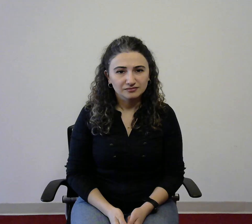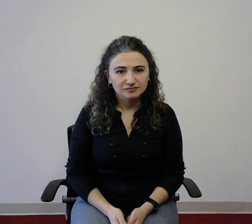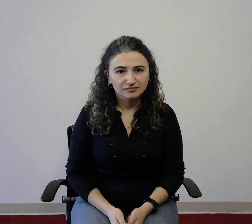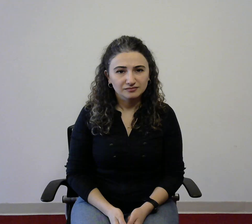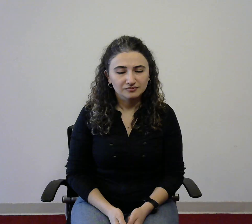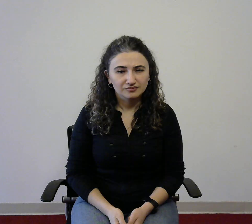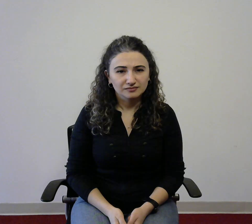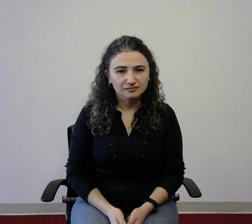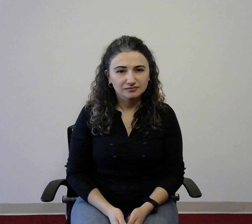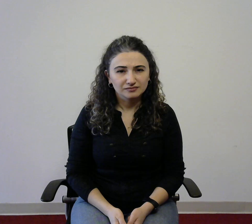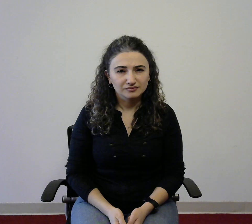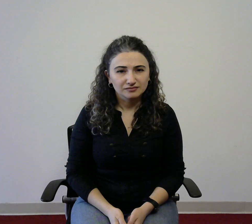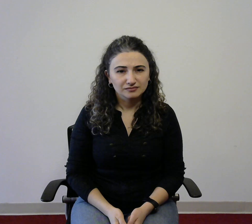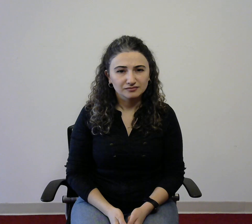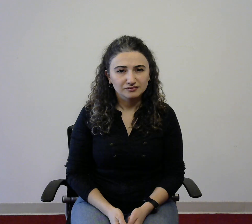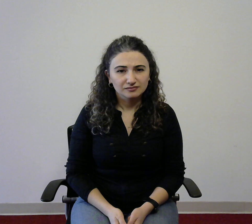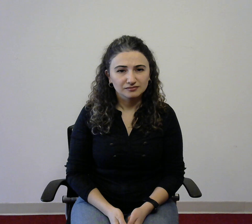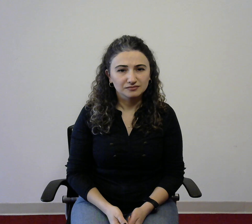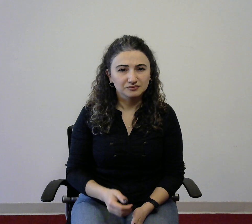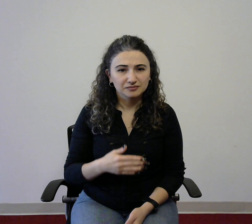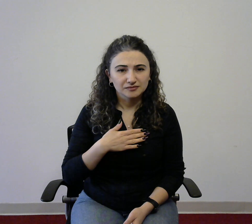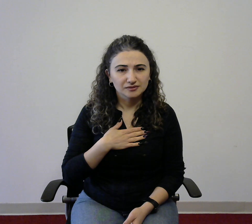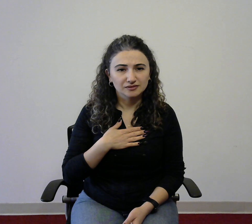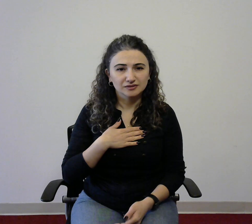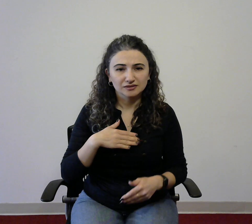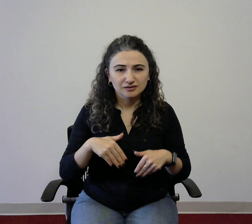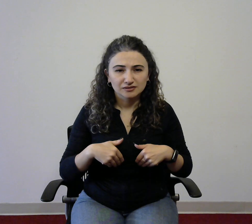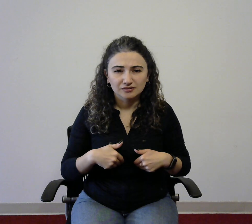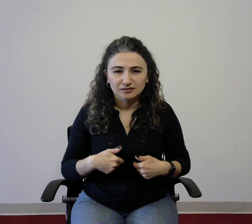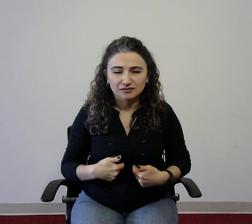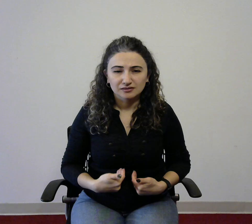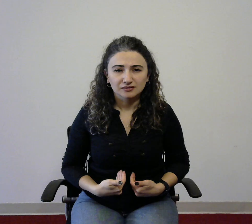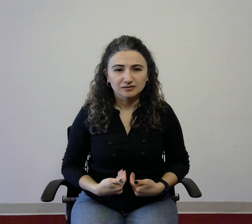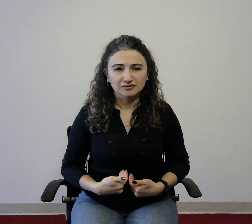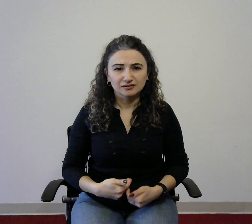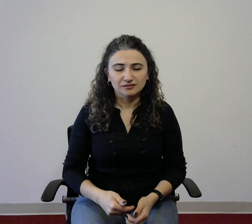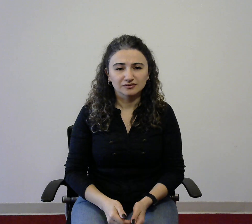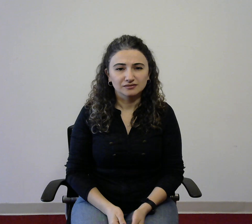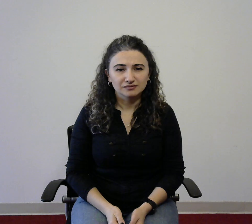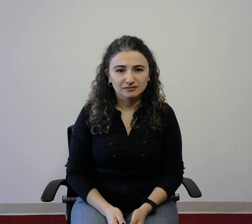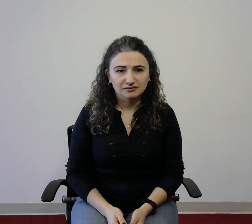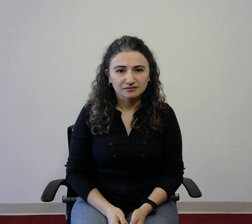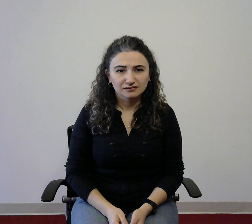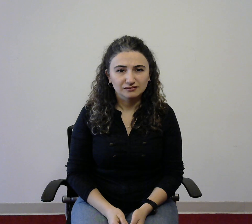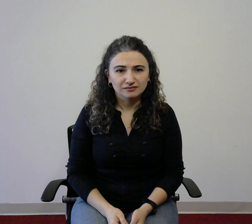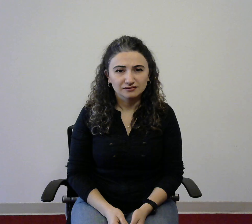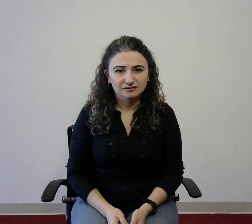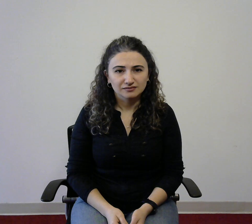Mən acmışam